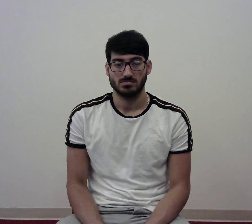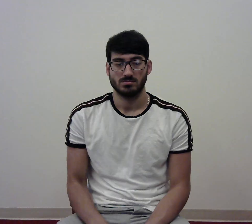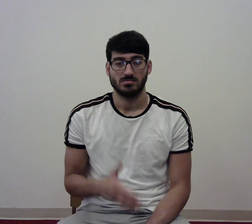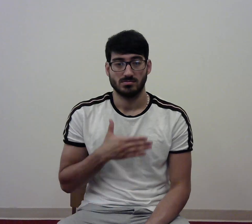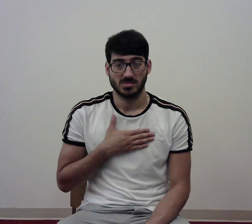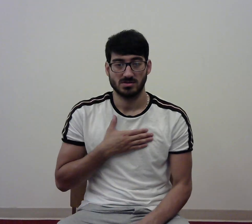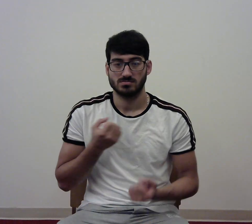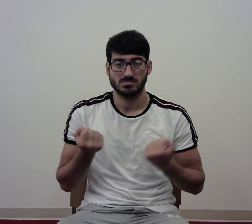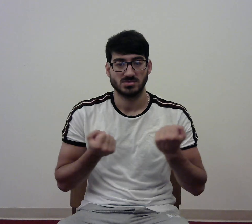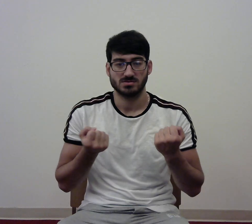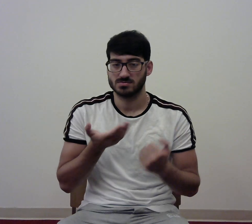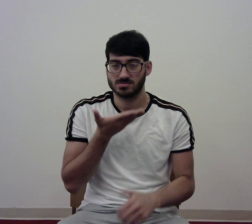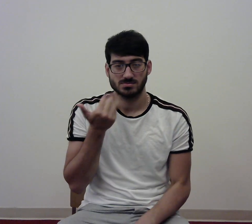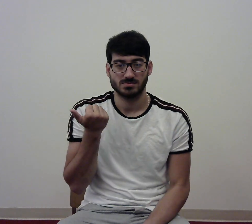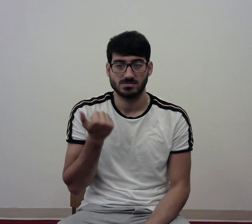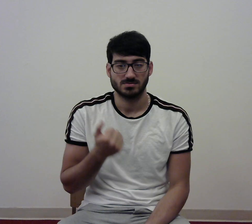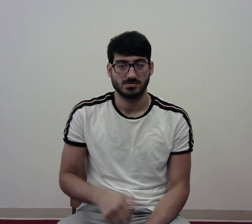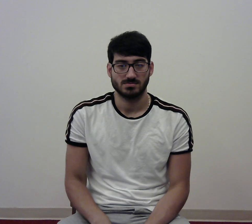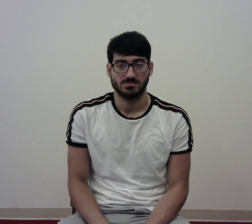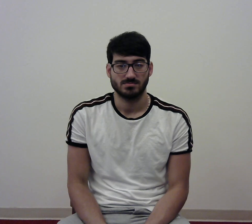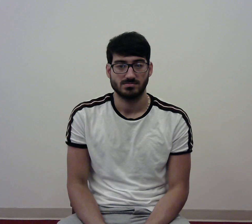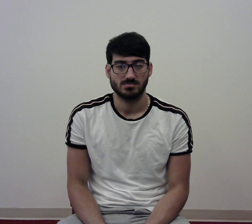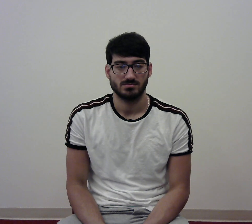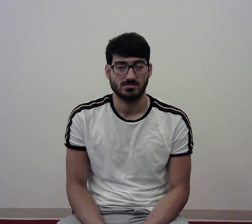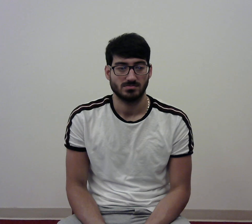Mənim avtomobilim yoxdur